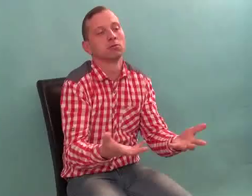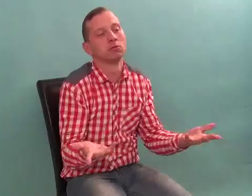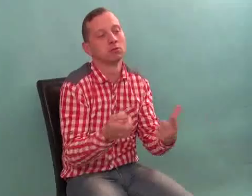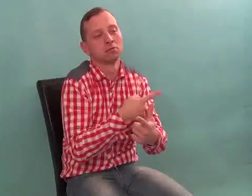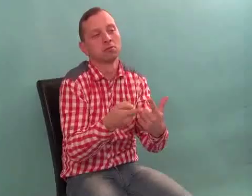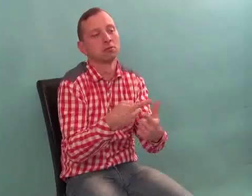To albo to.